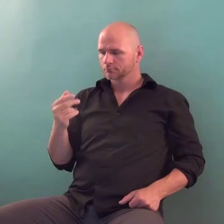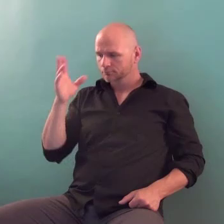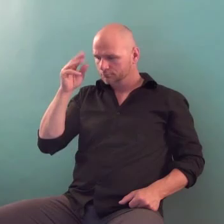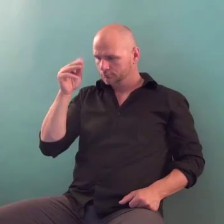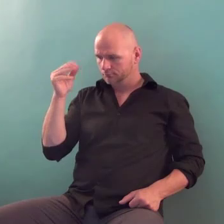Wieczorem.